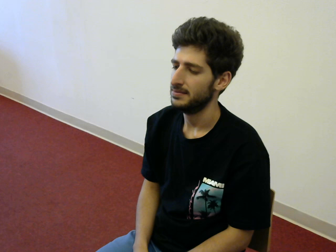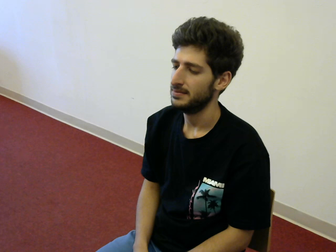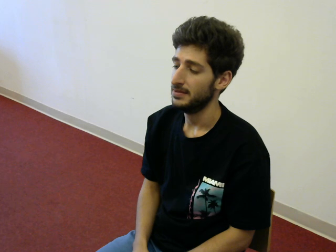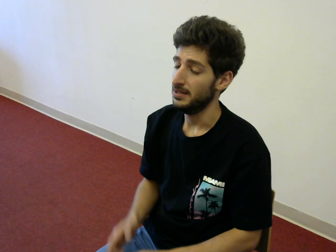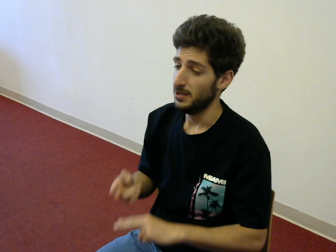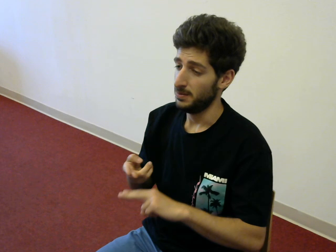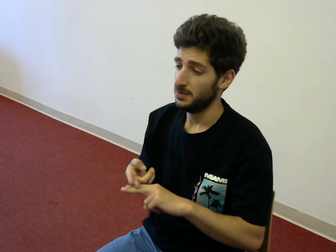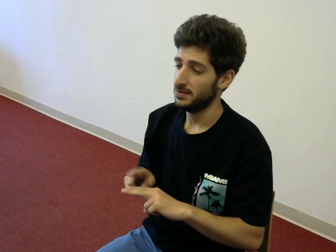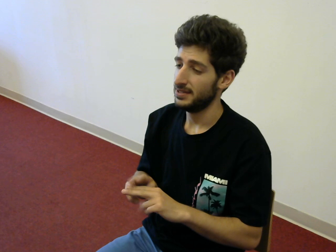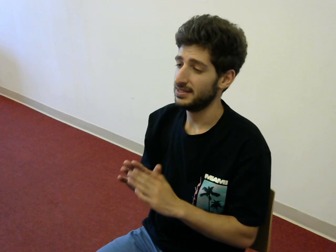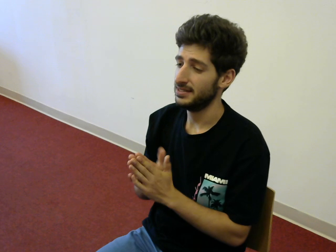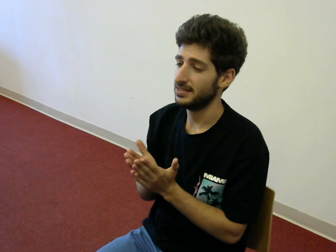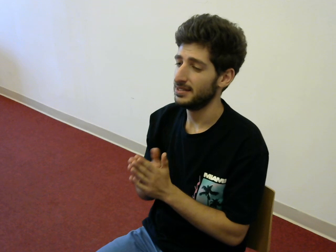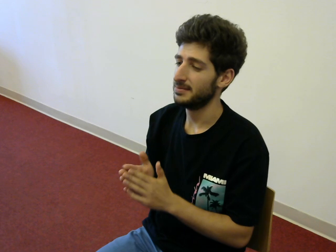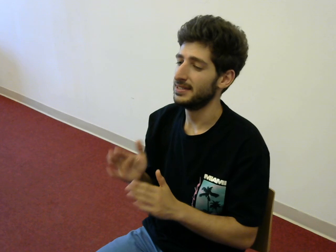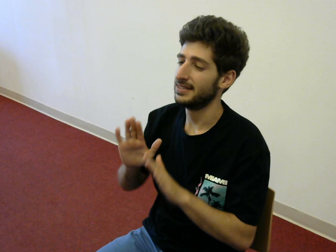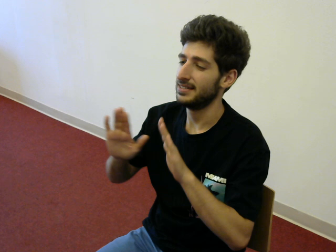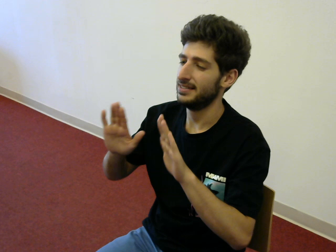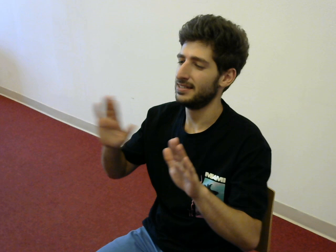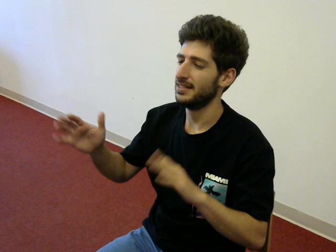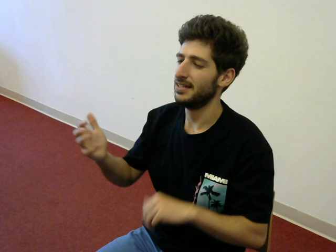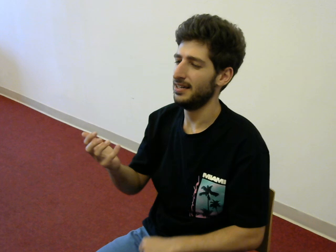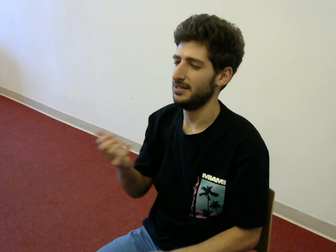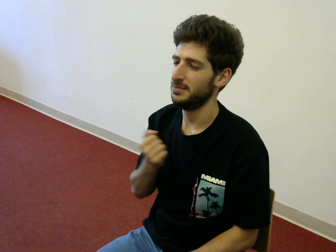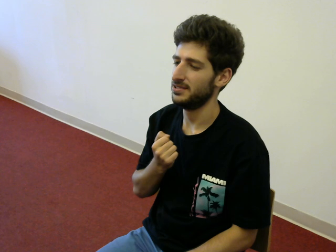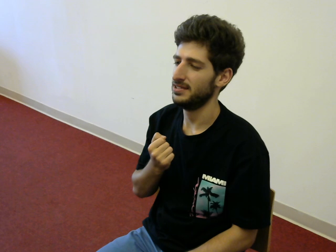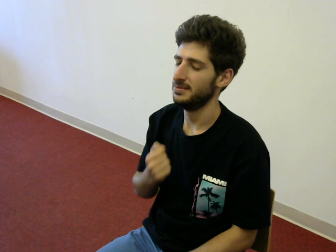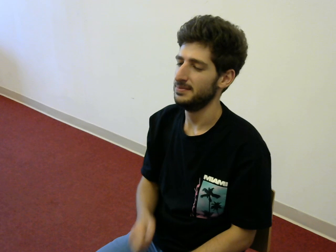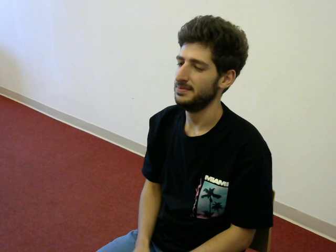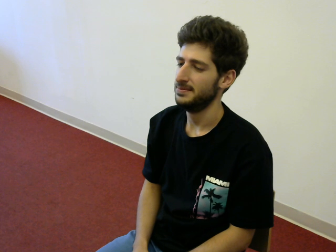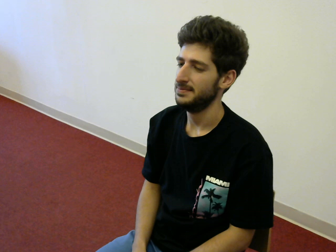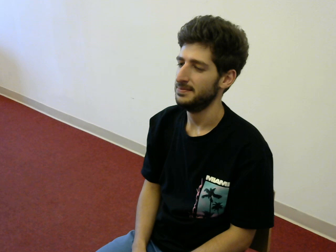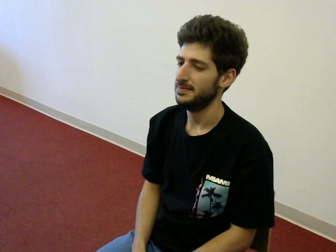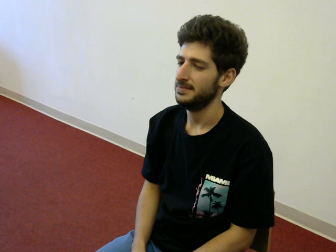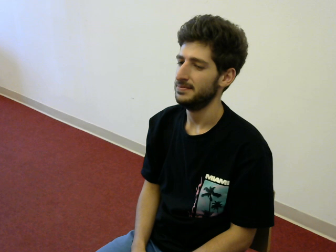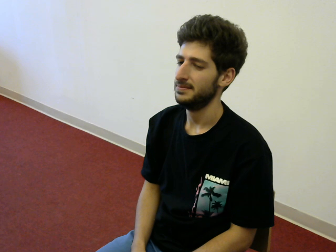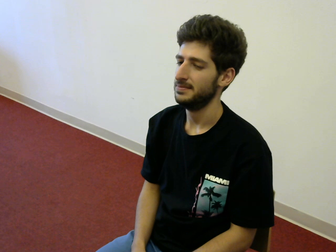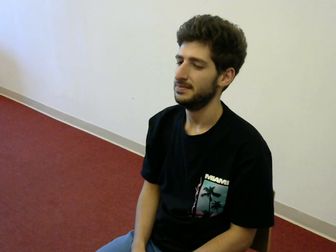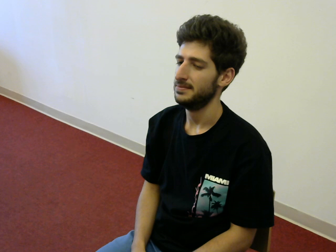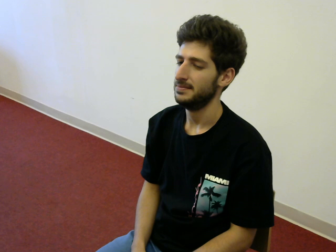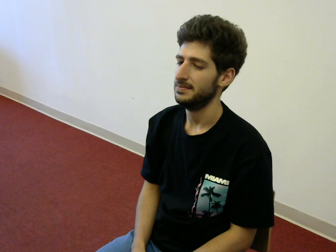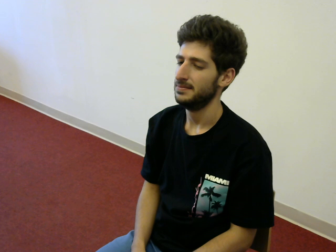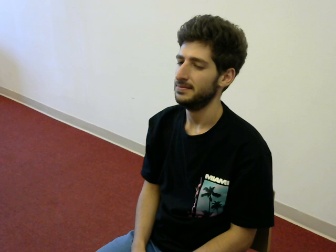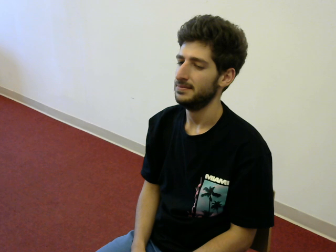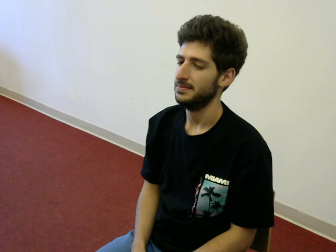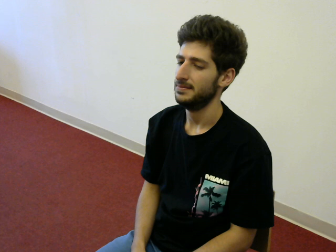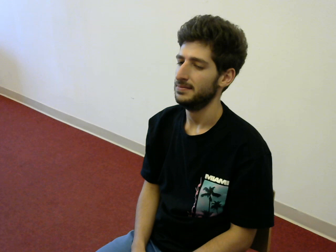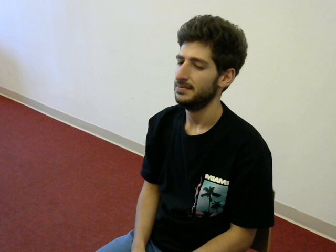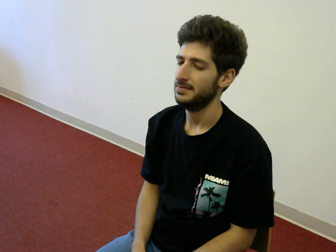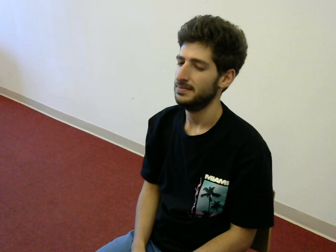Bu kitabları sərgidən almışam